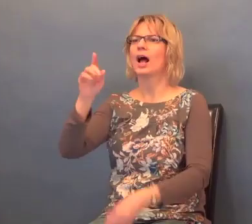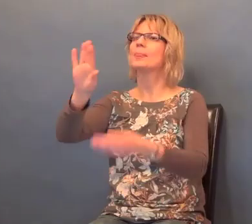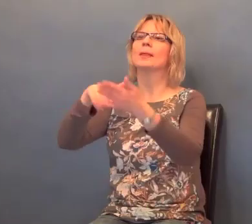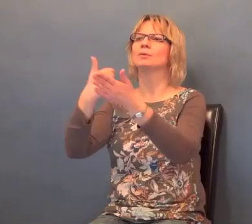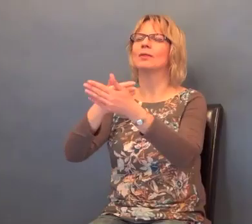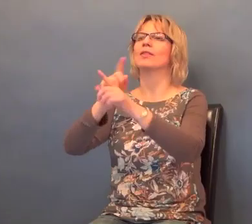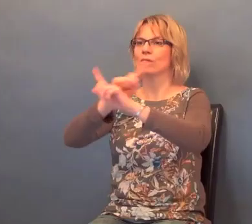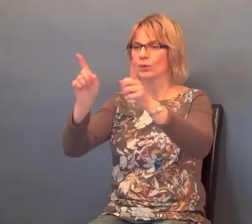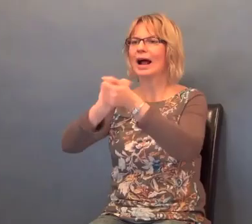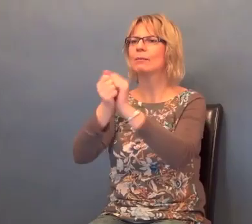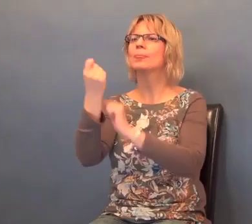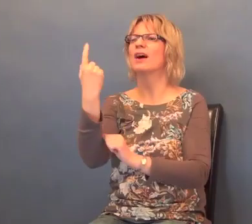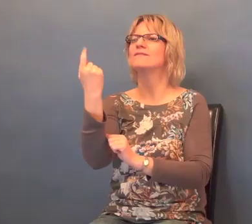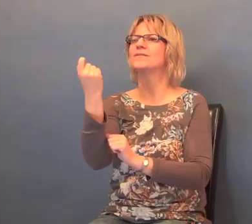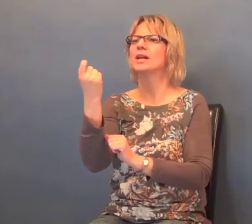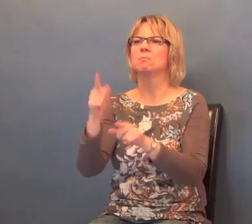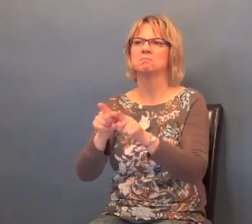Na przykład nie wolno albo tylko na chwilę?